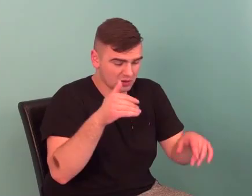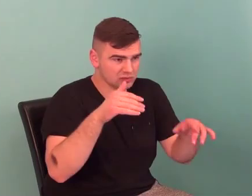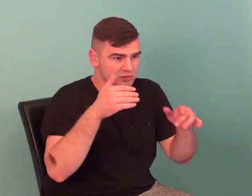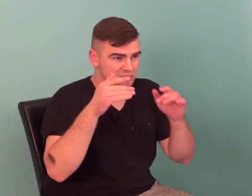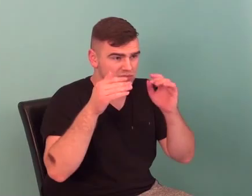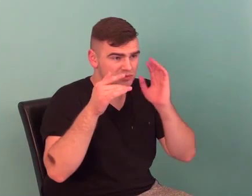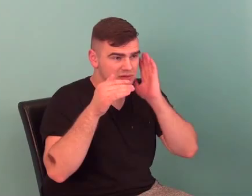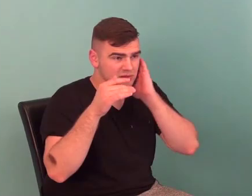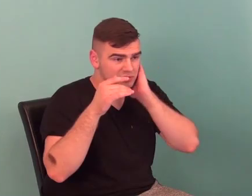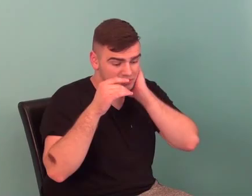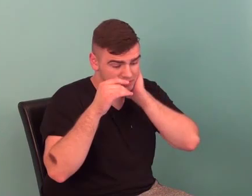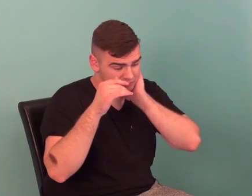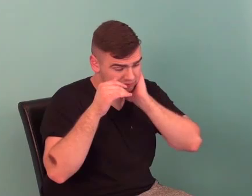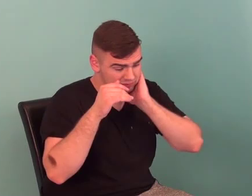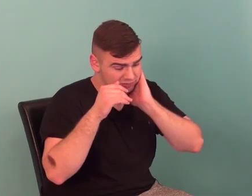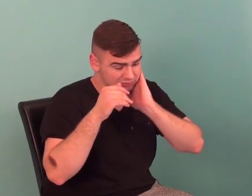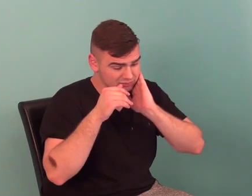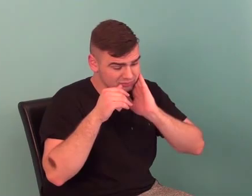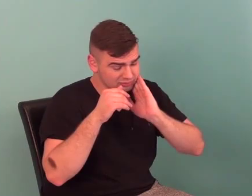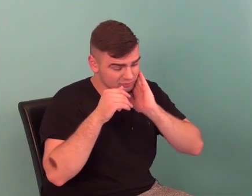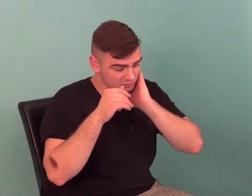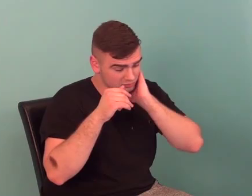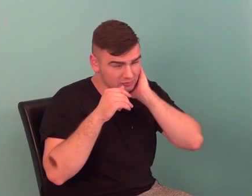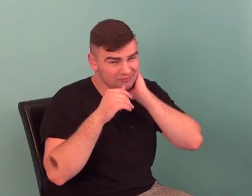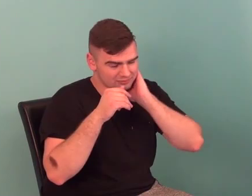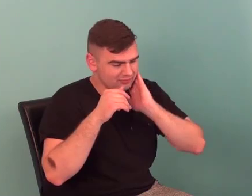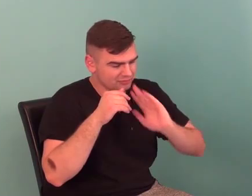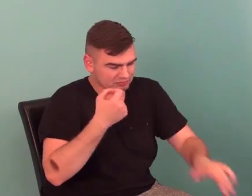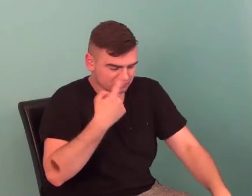Dziwnie to.